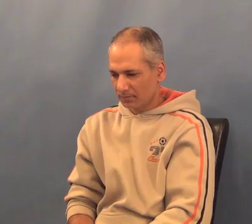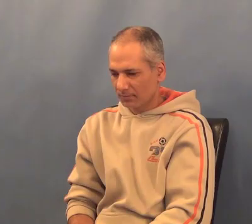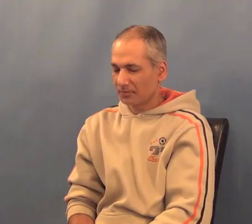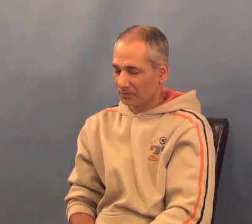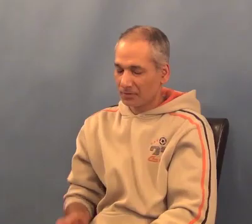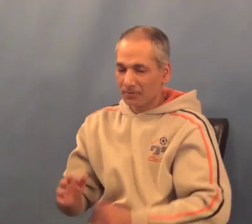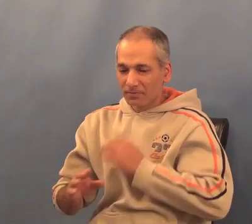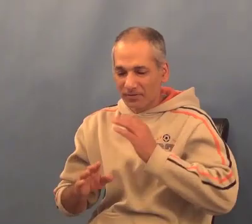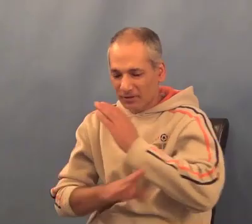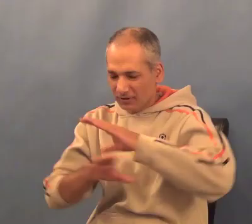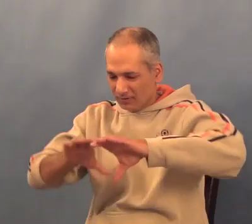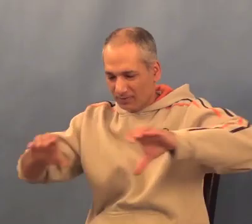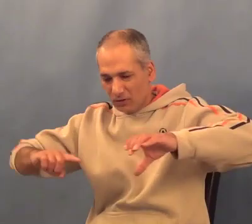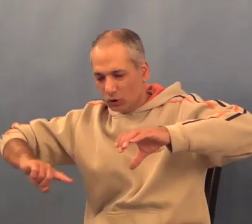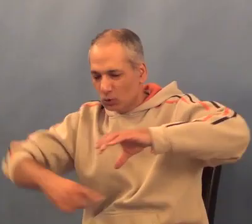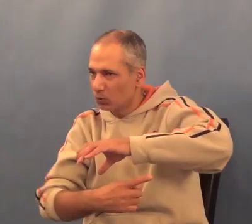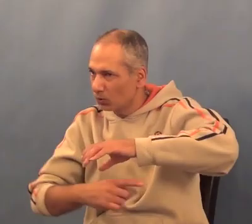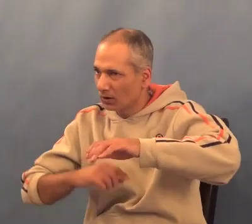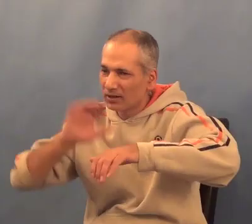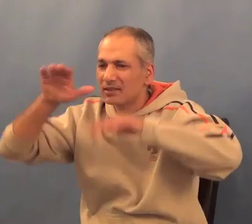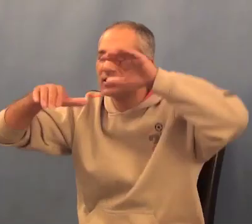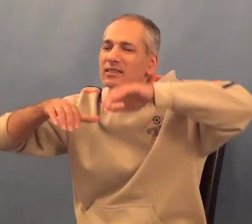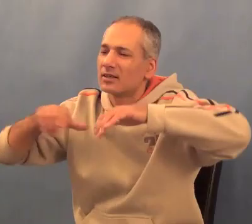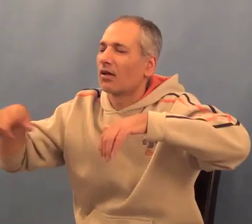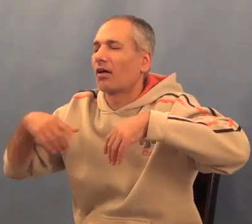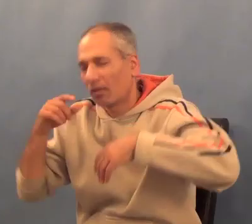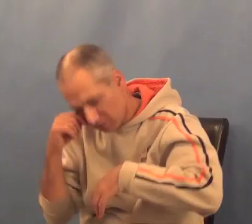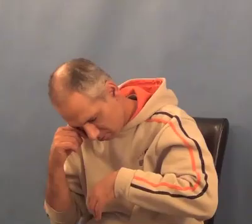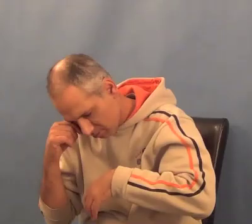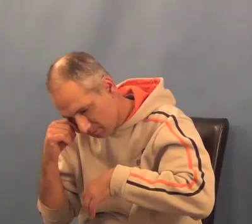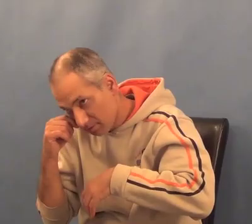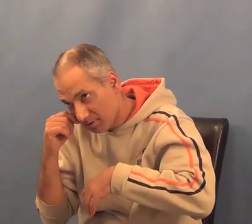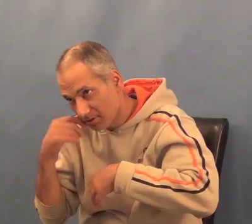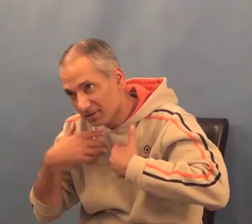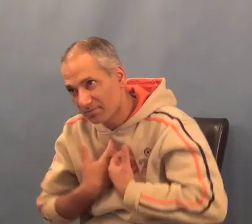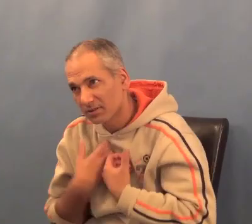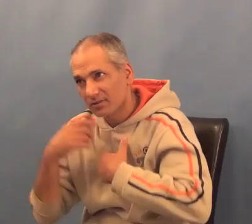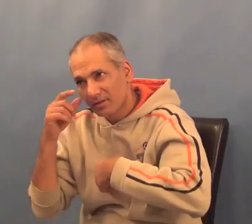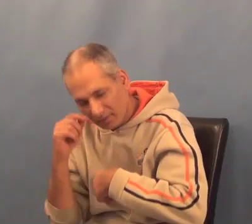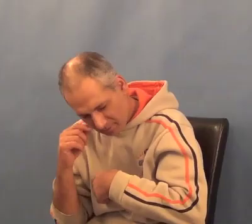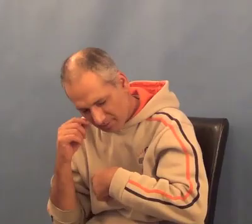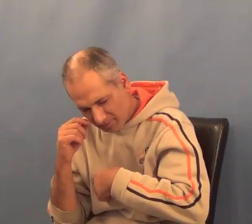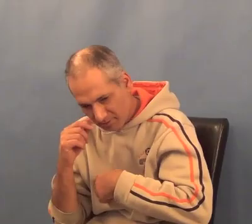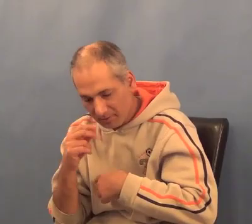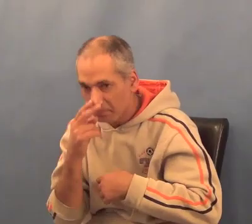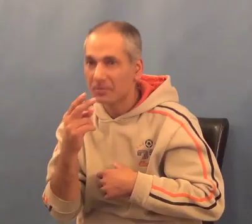Wdrapał się na kłodę i ze zmęczenia zasnął.